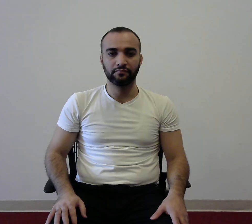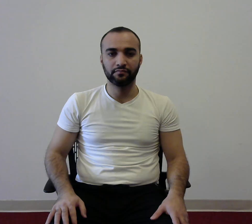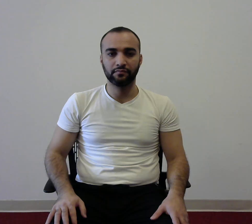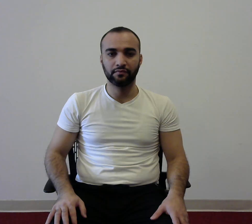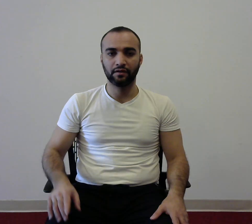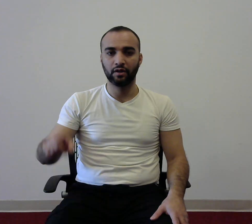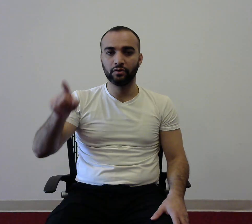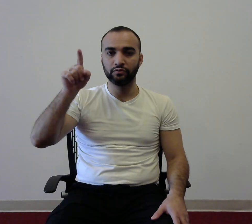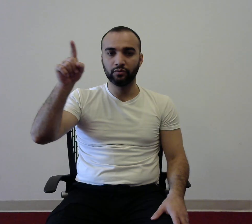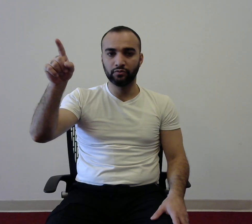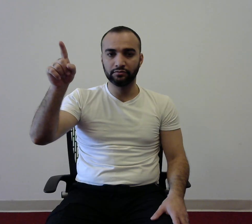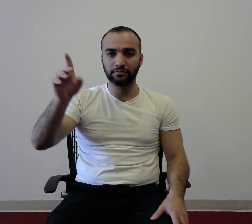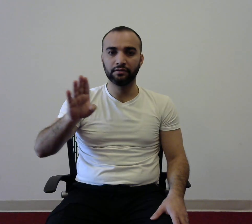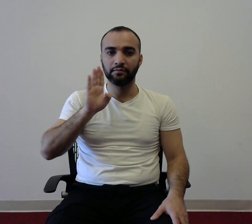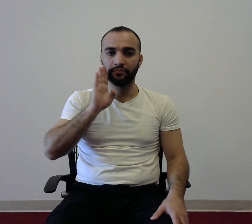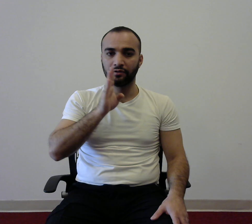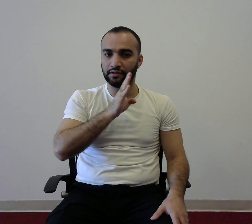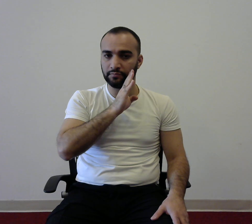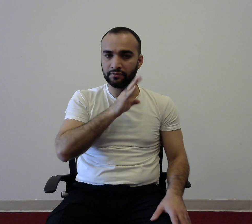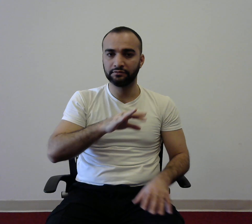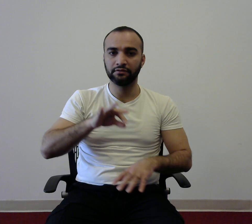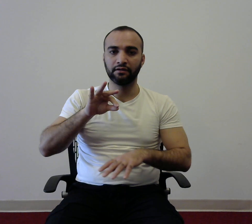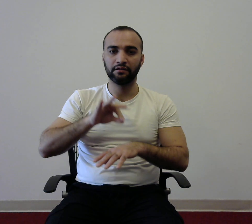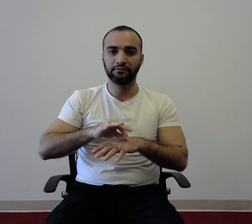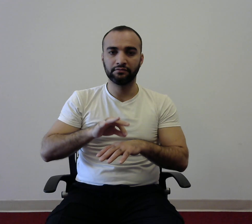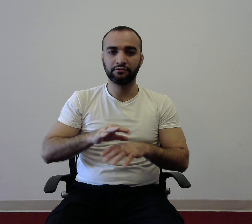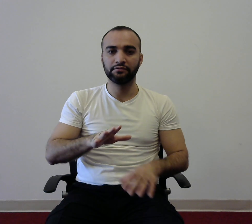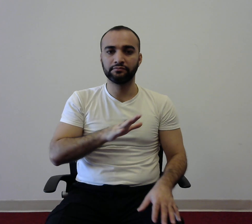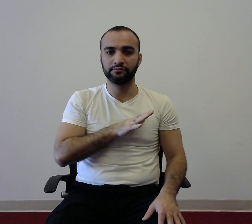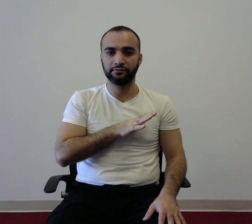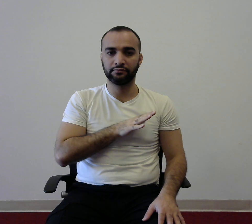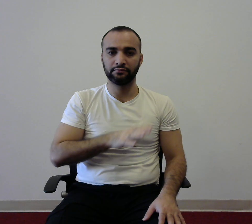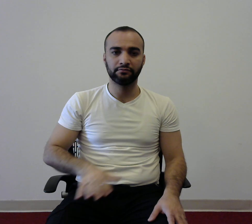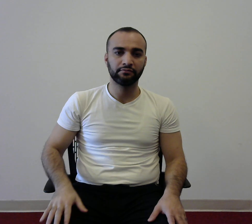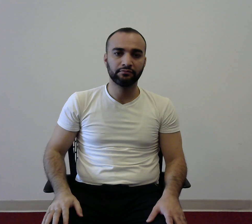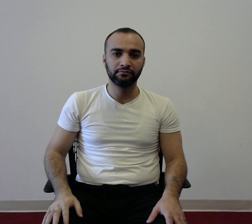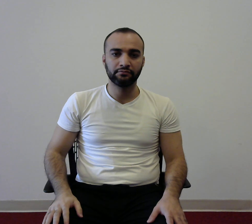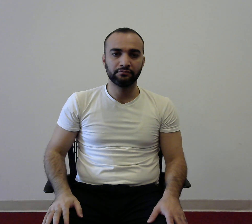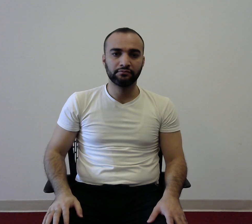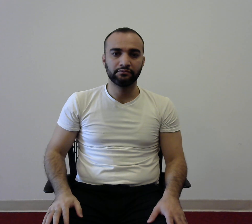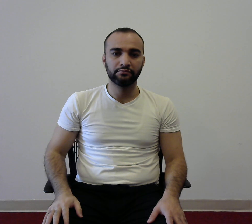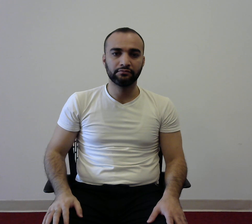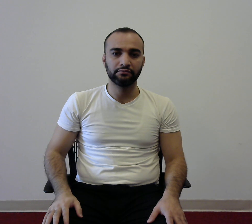Onun anası xəstələnmişdi